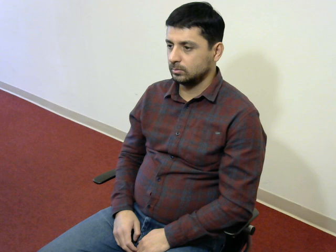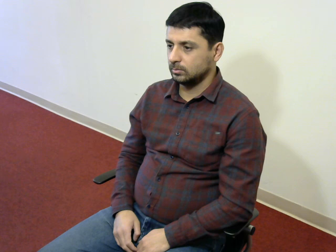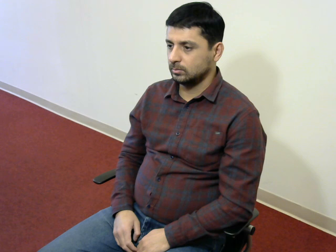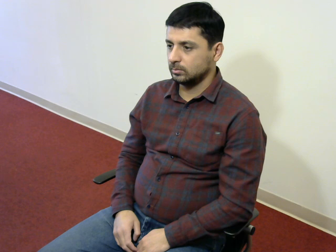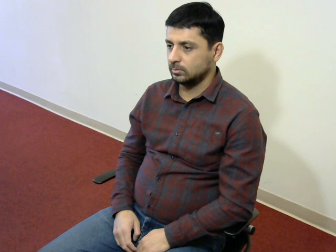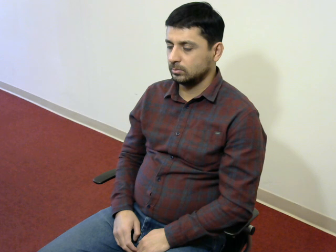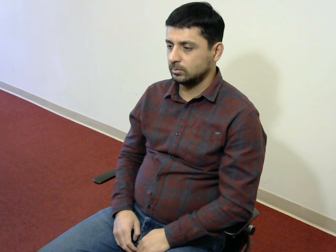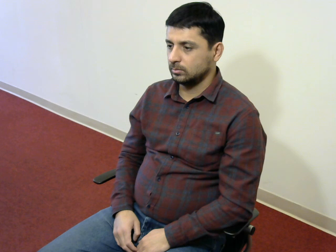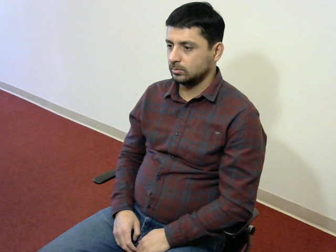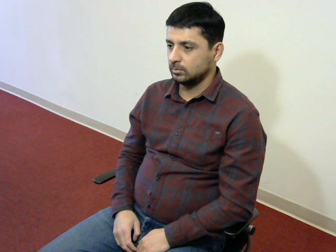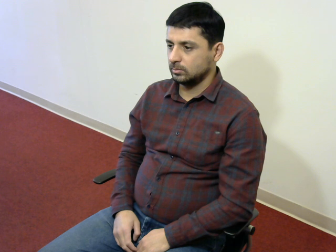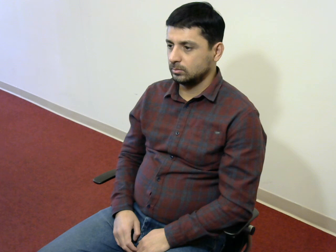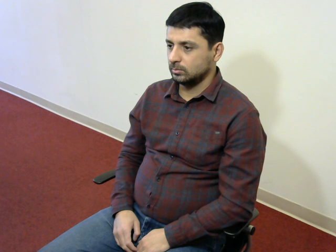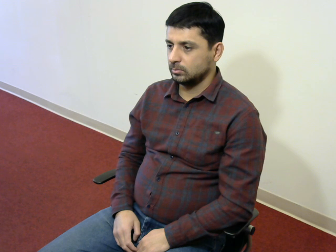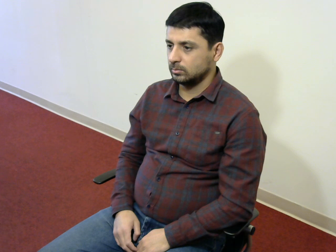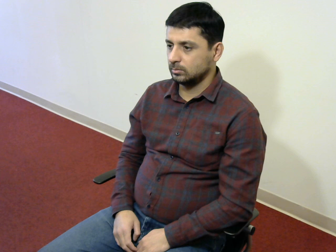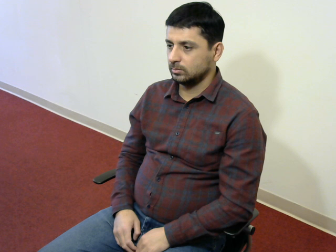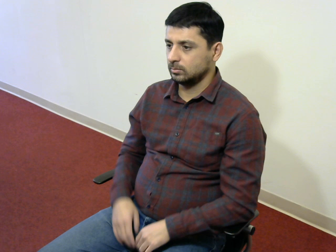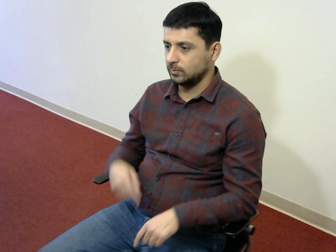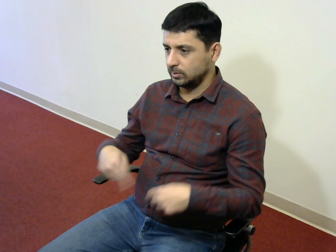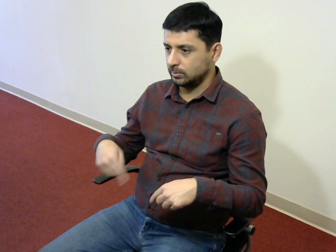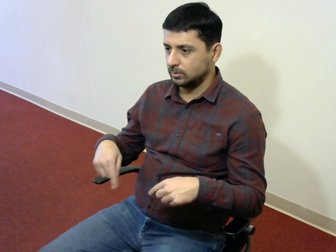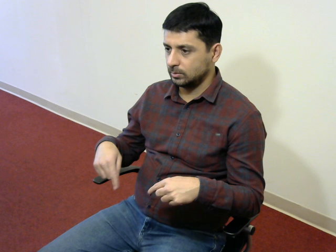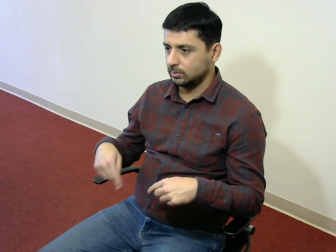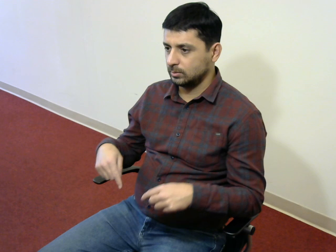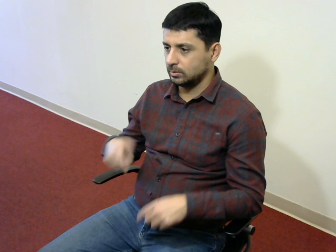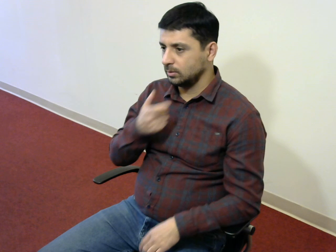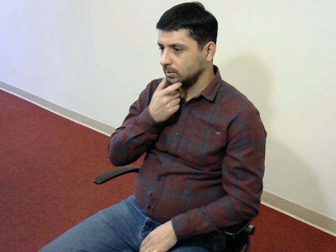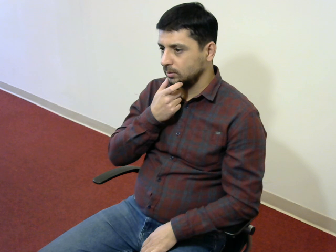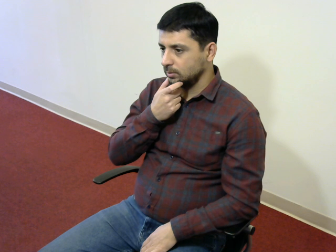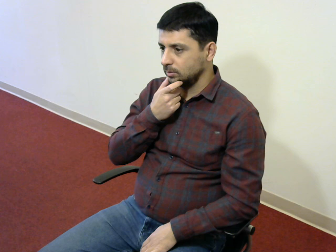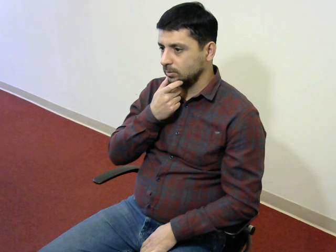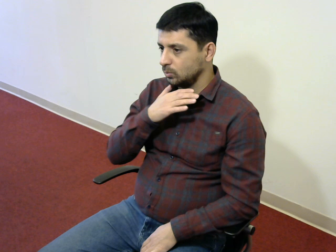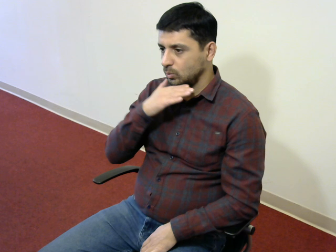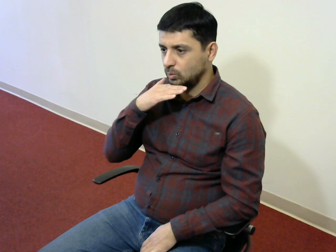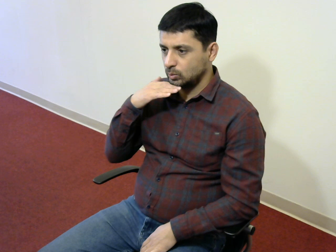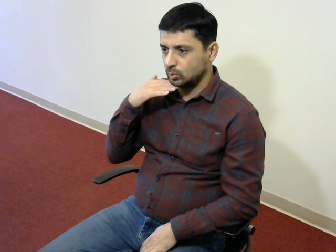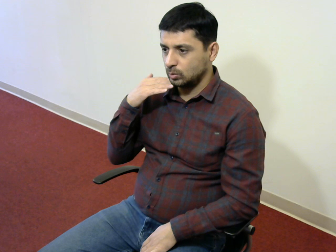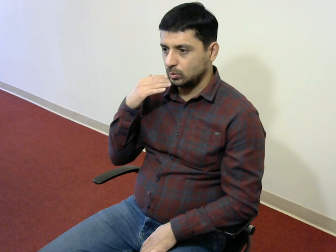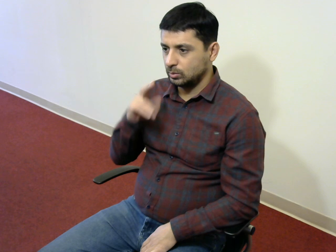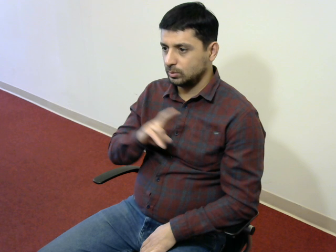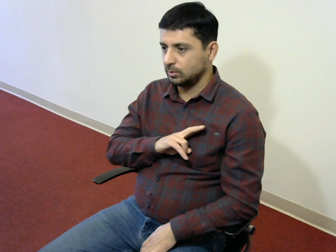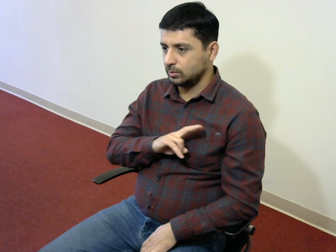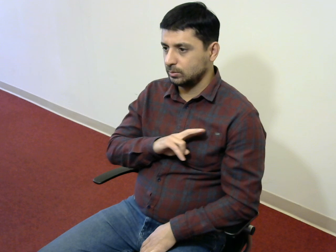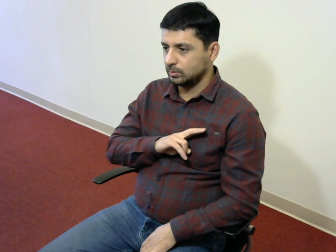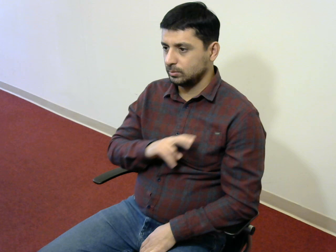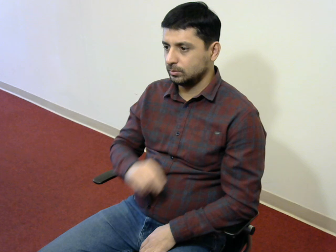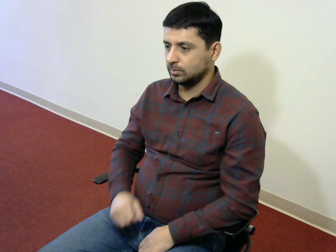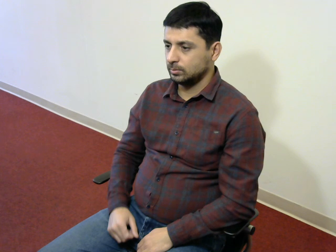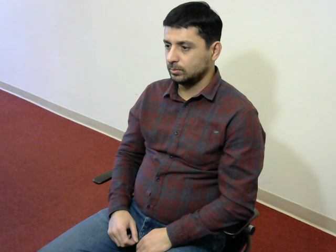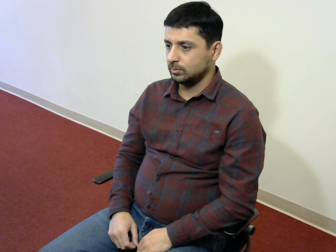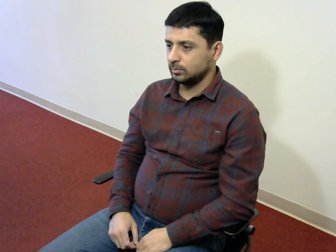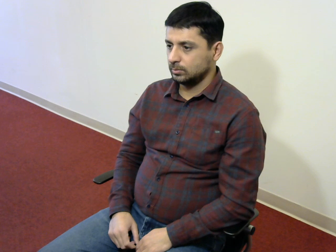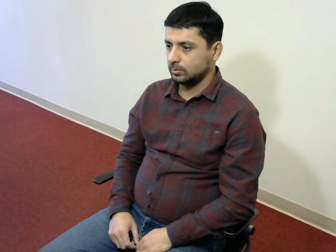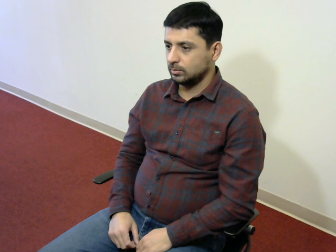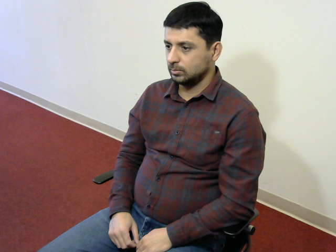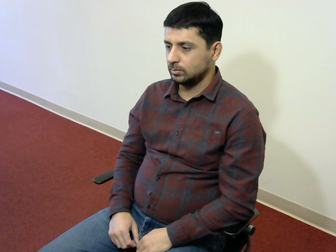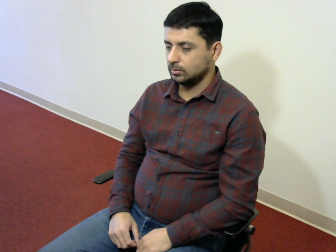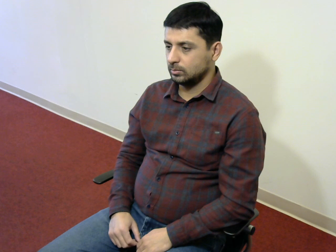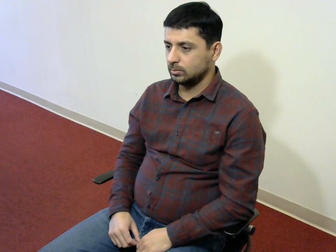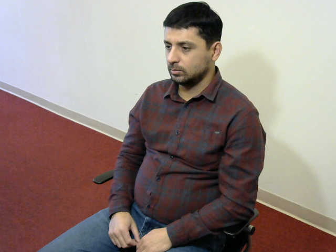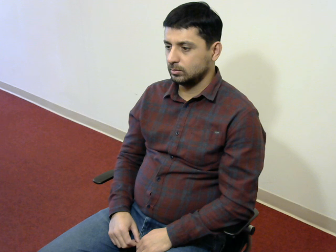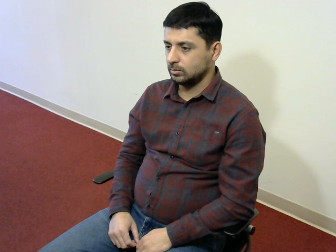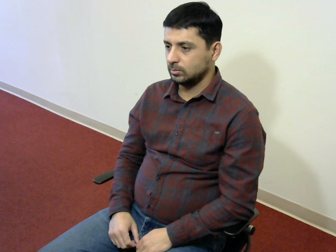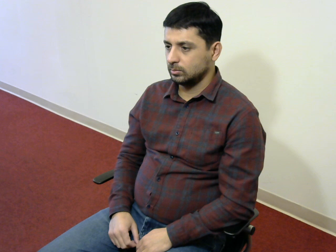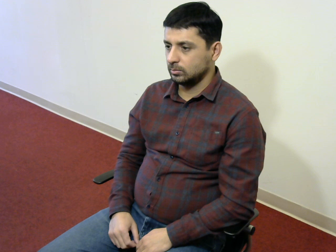Futbol izləməyi çox sevirəm